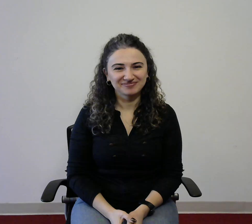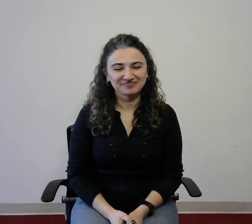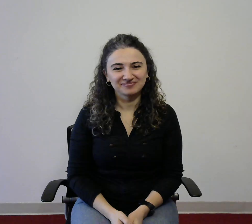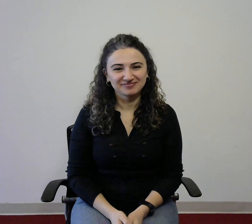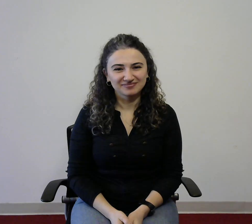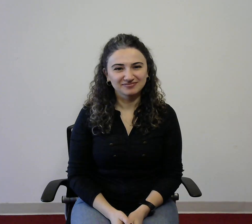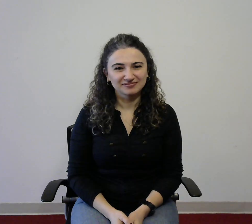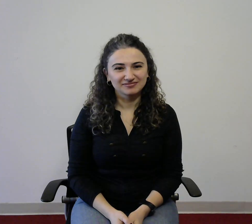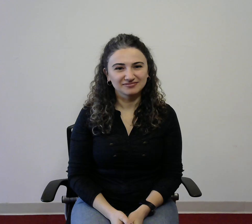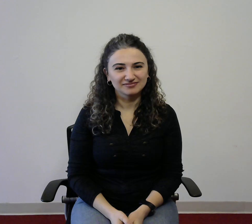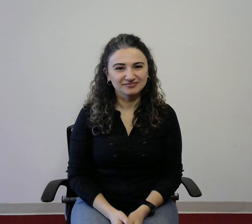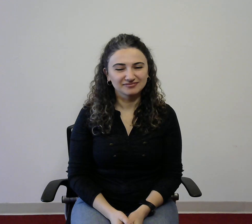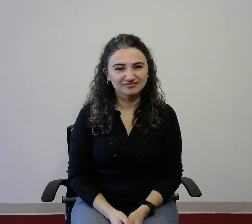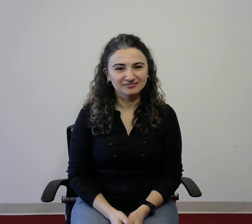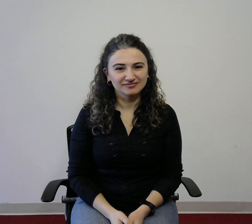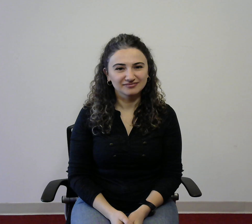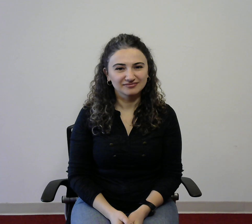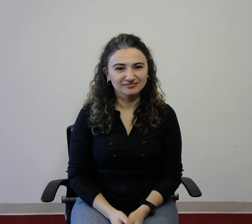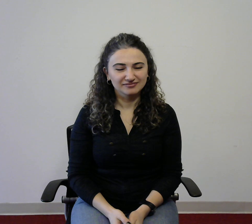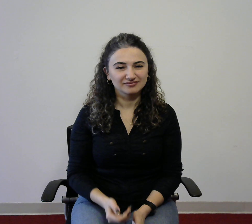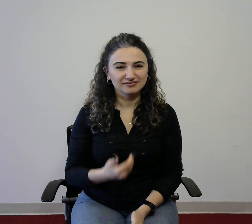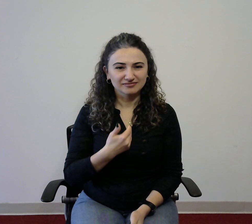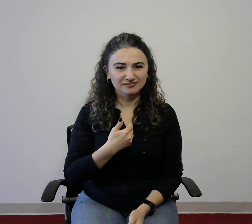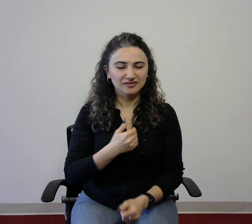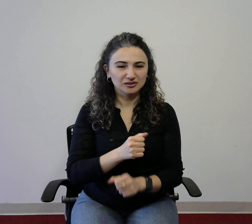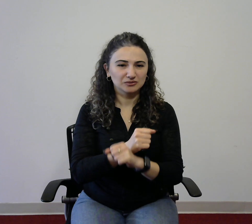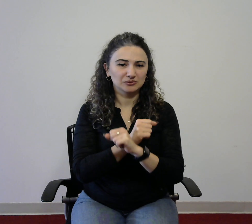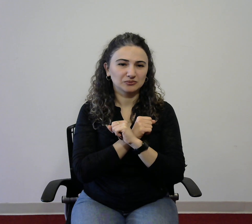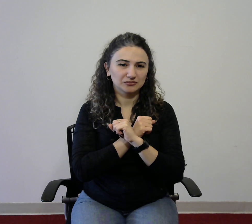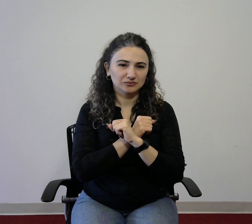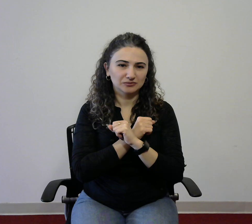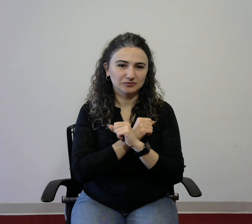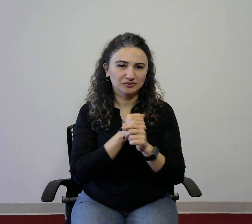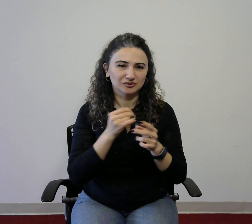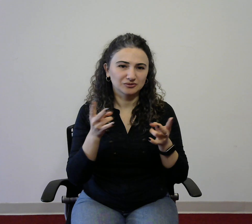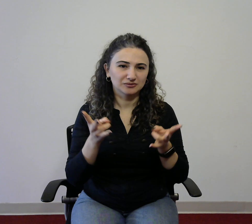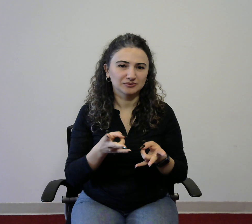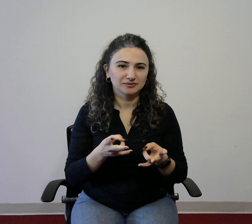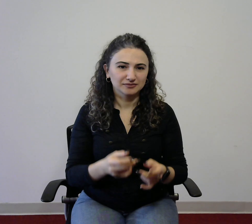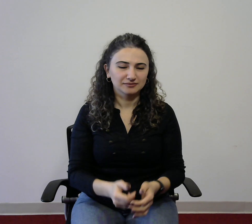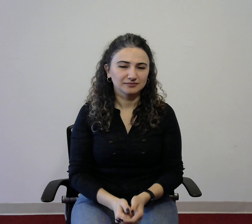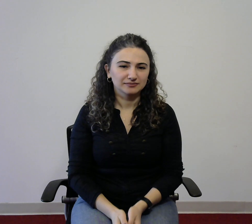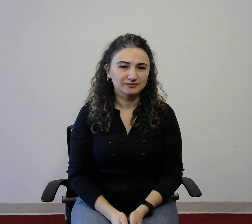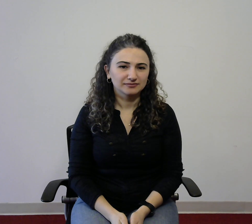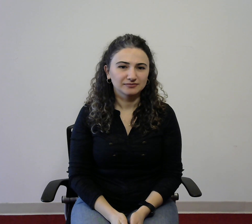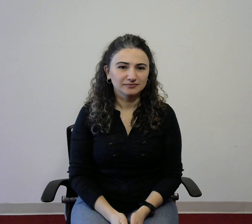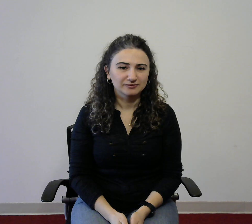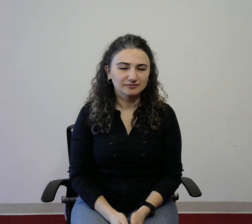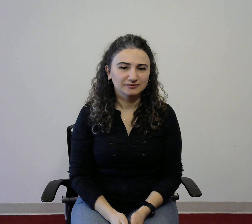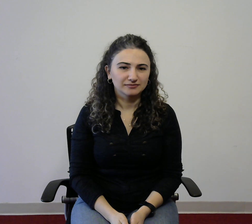Mənə istirahət etmək lazımdır